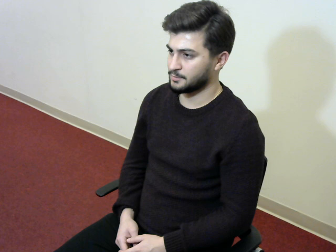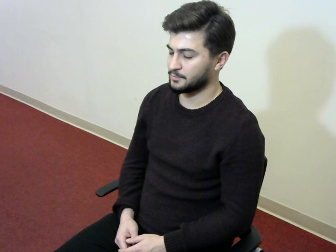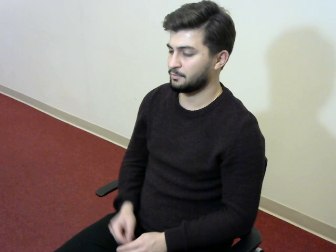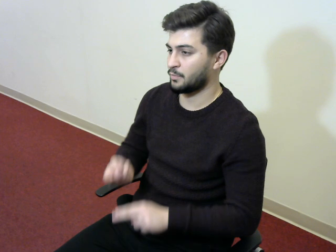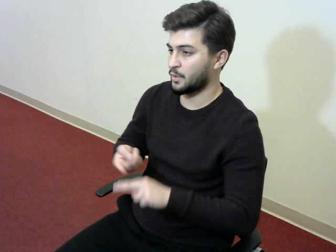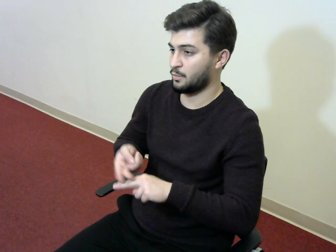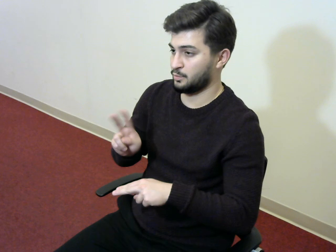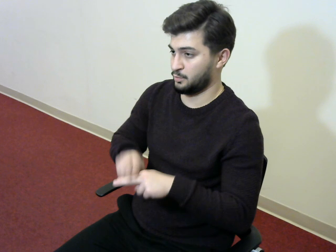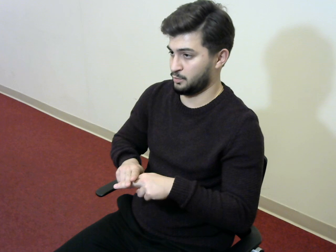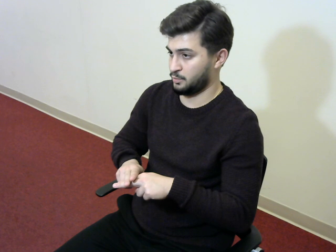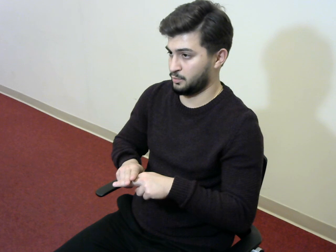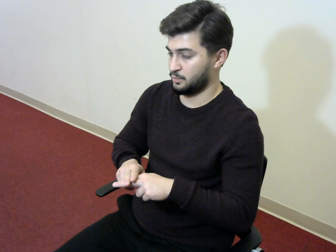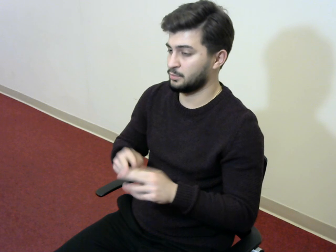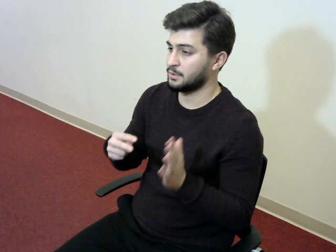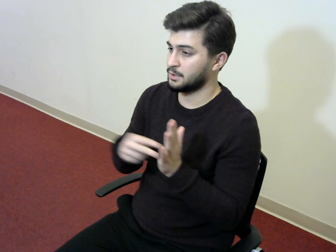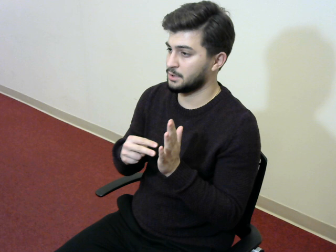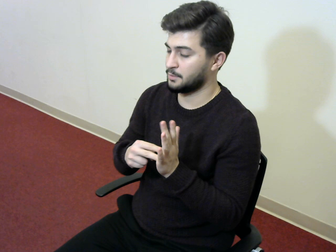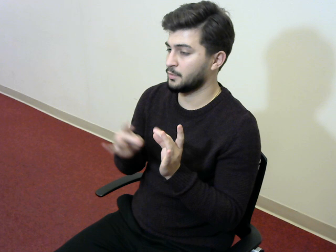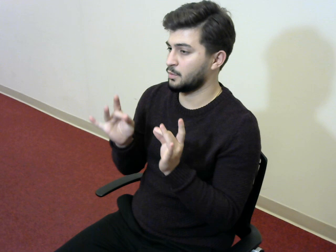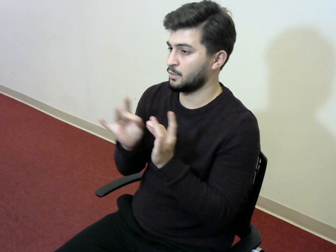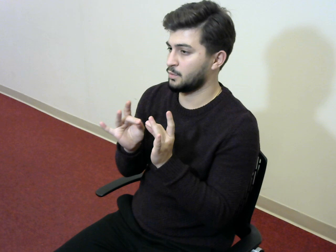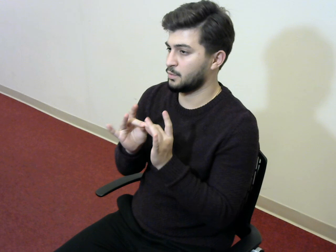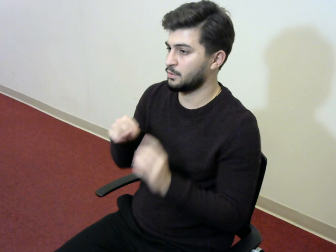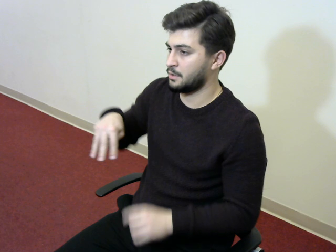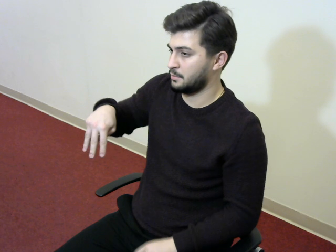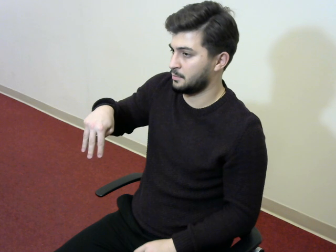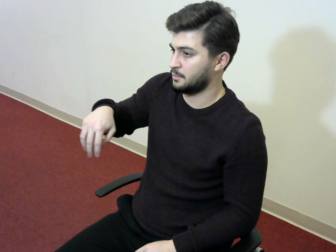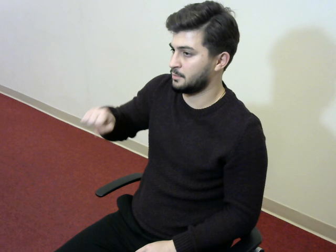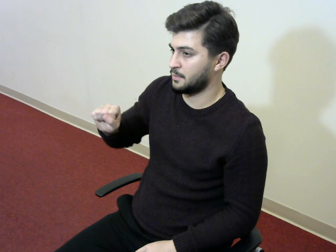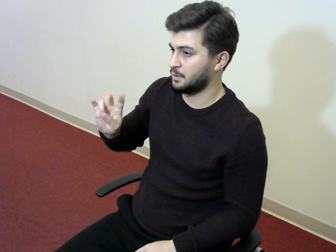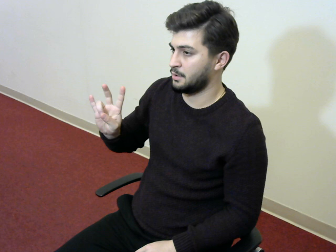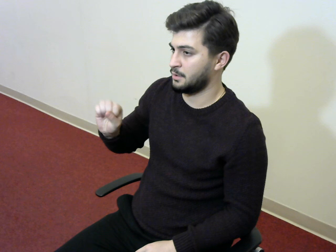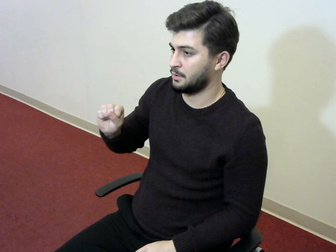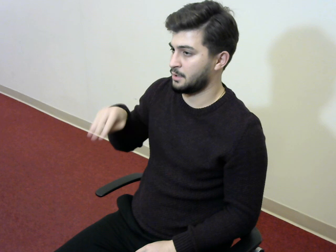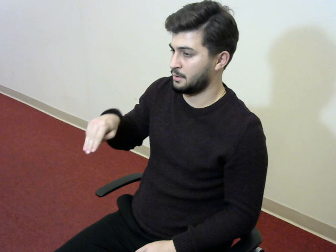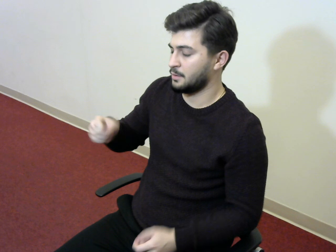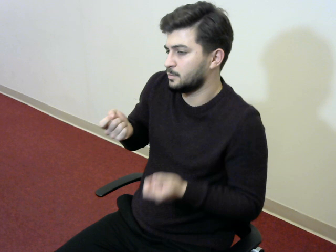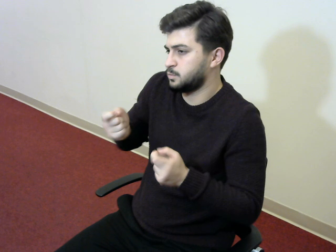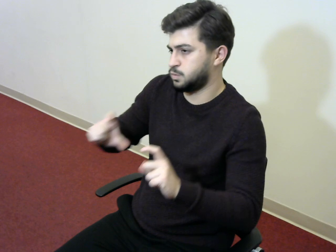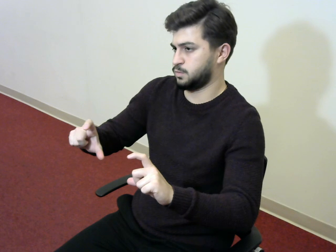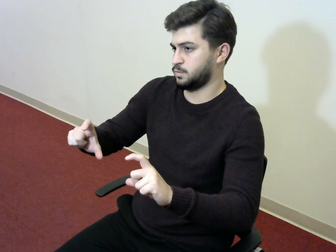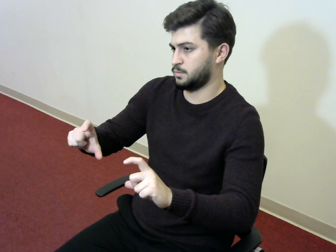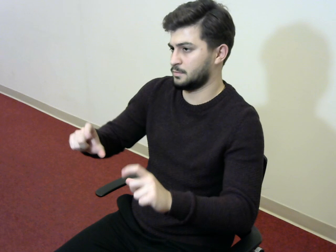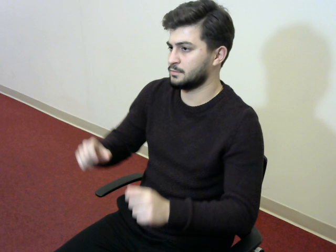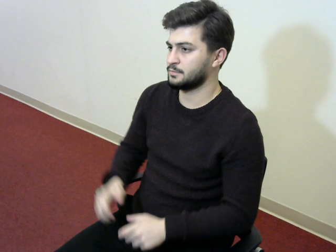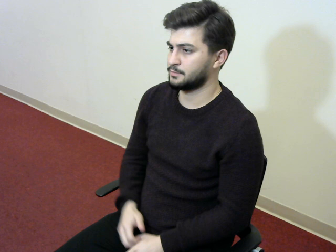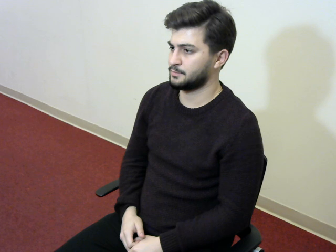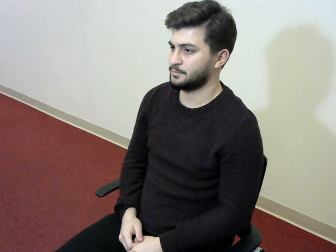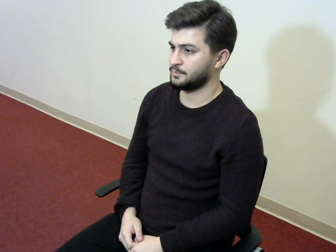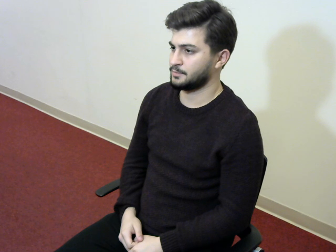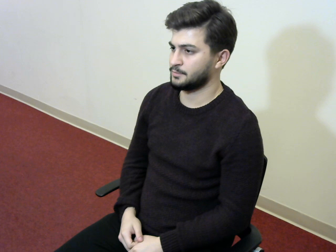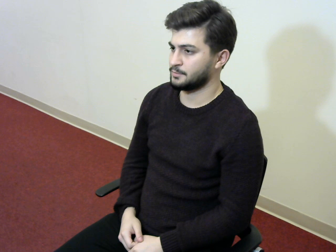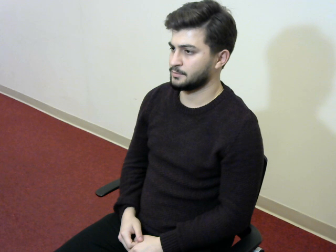Bunun qiyməti 10 manat qalxıb